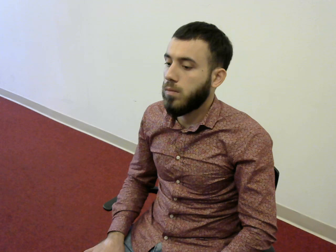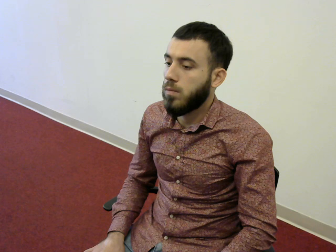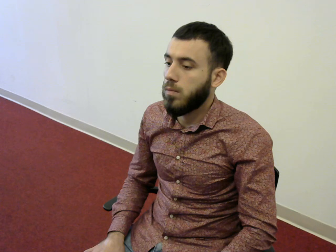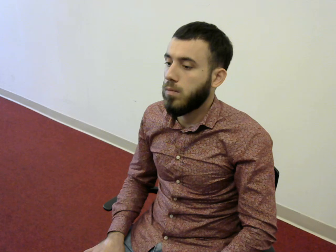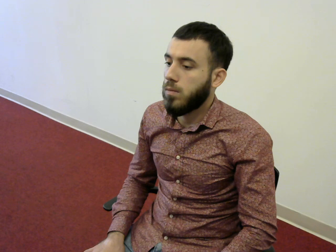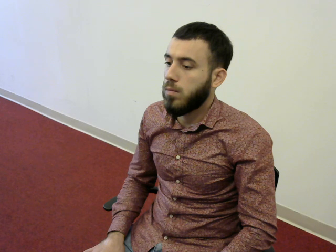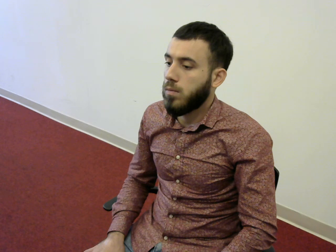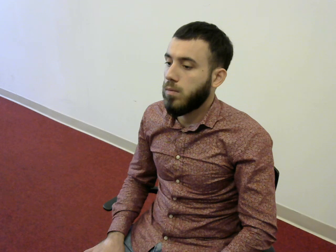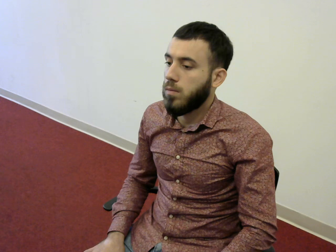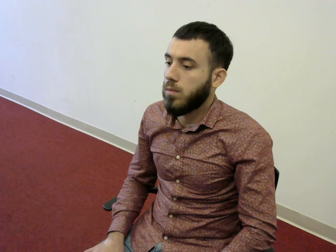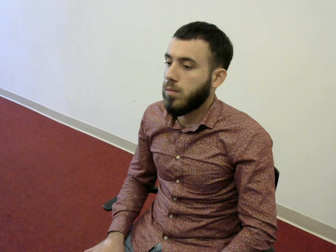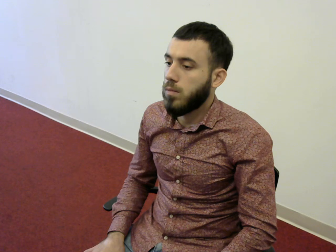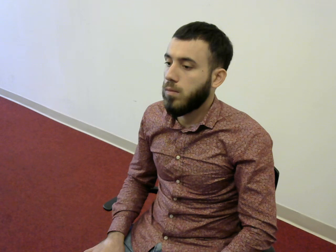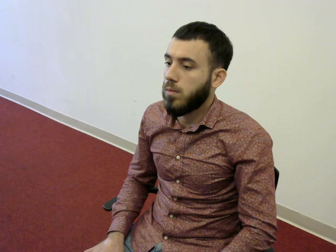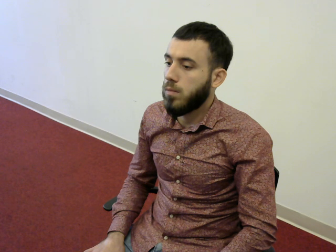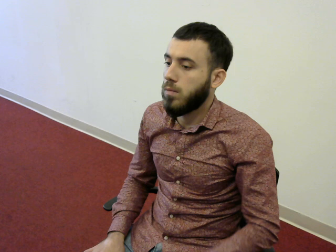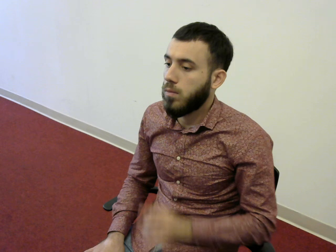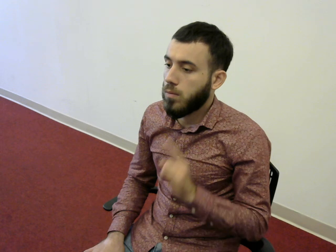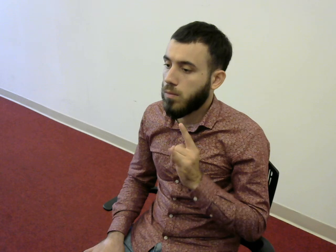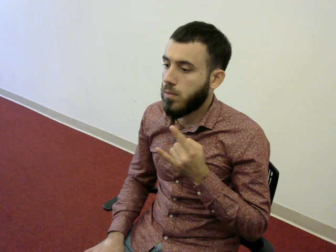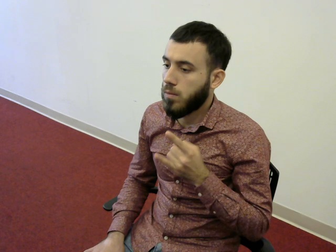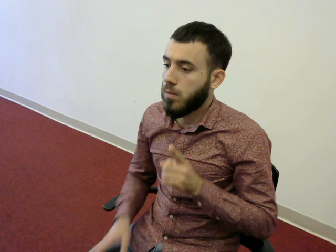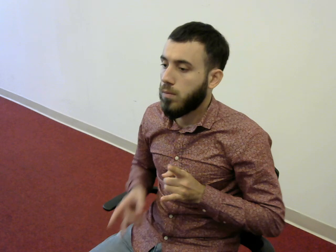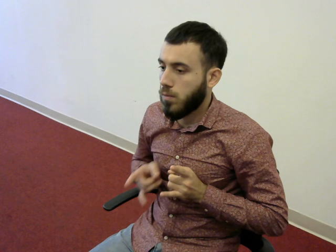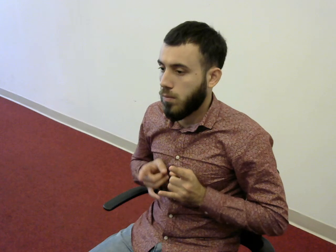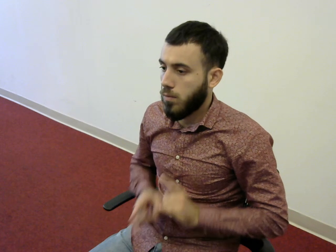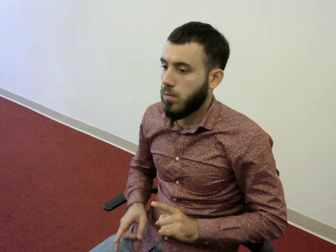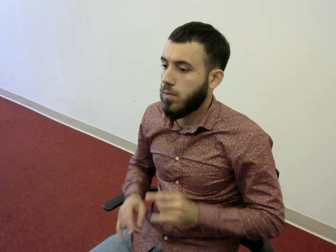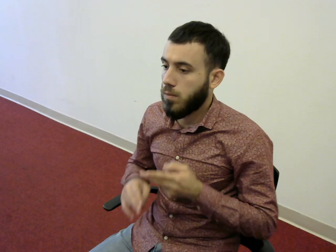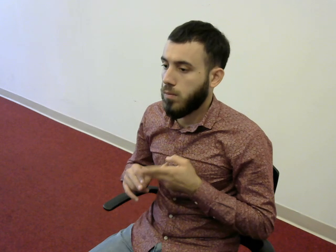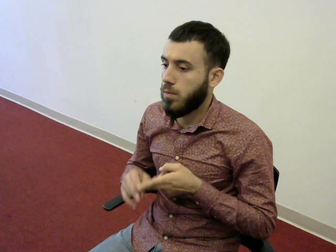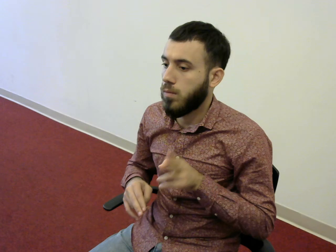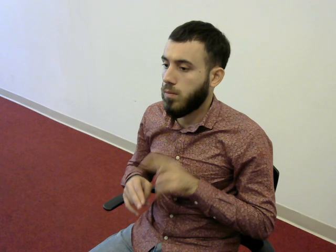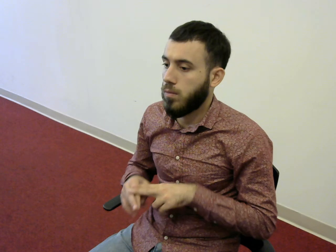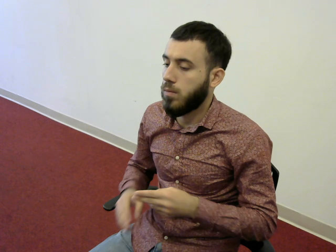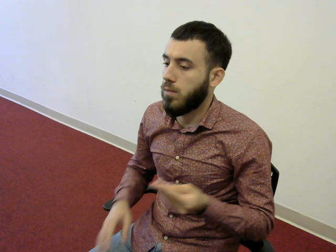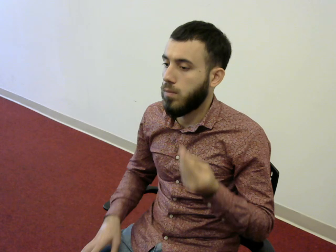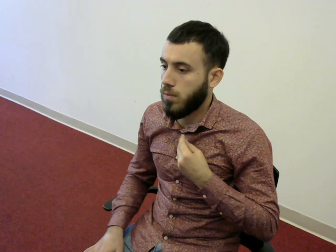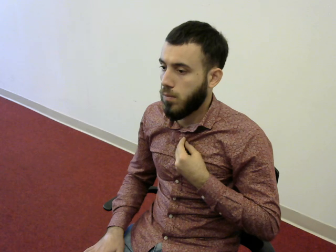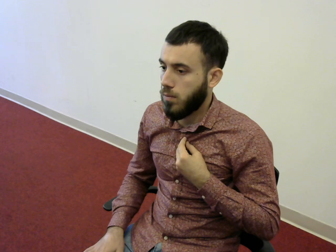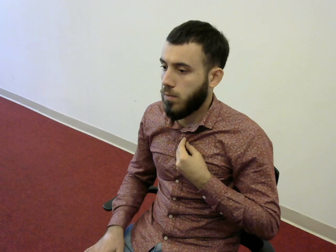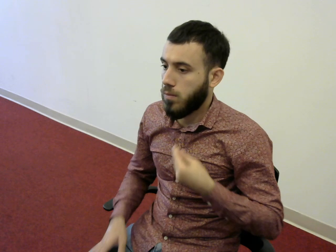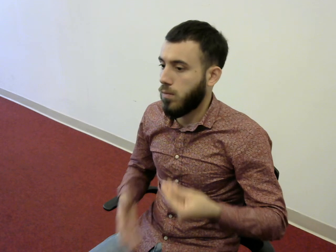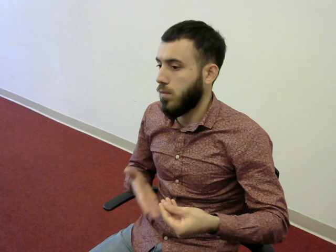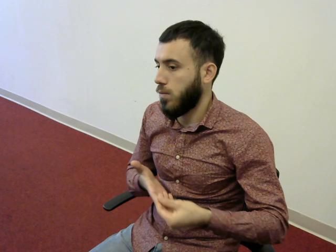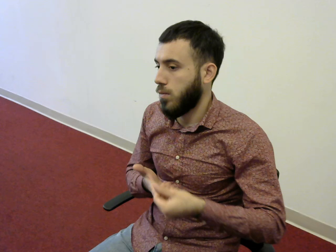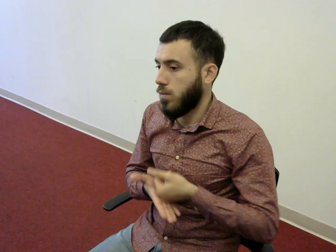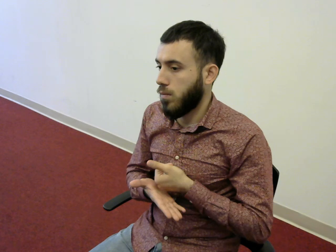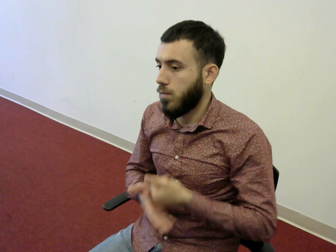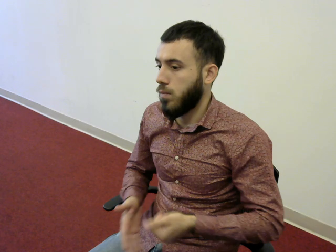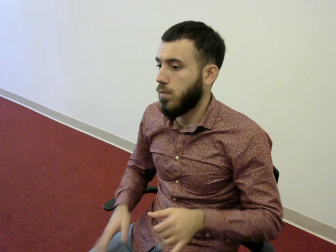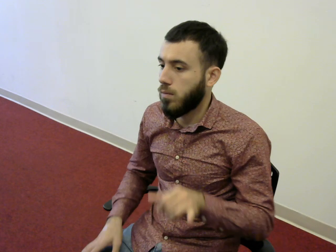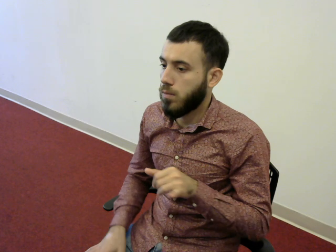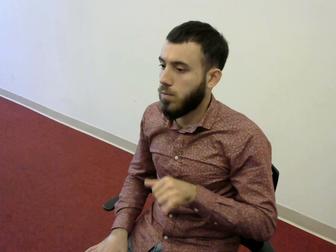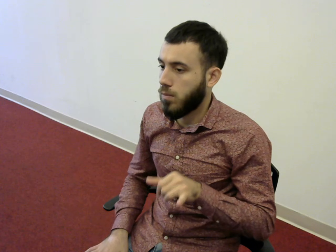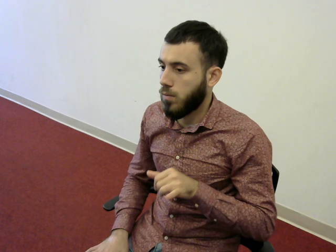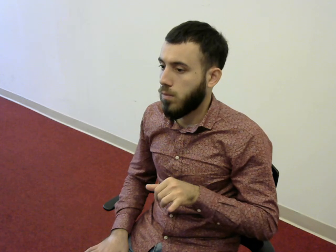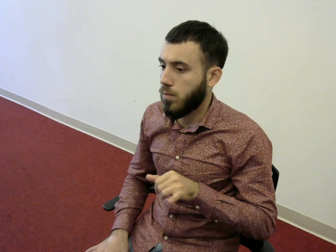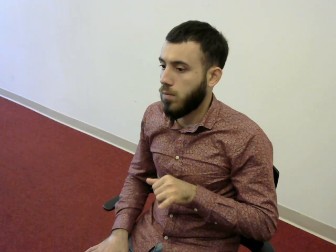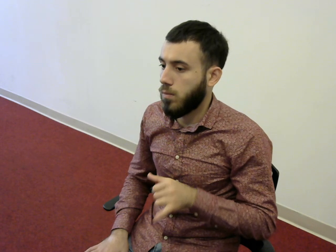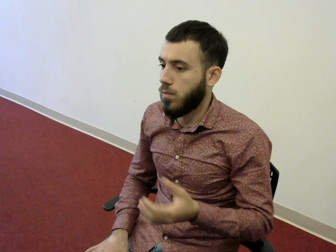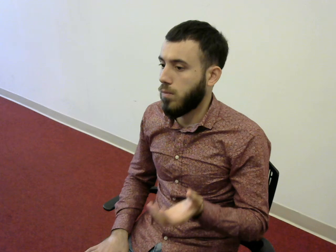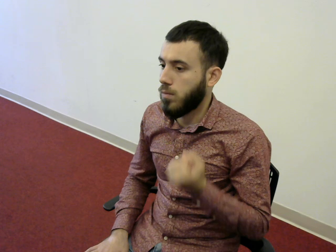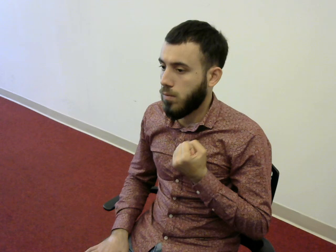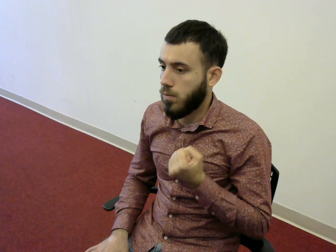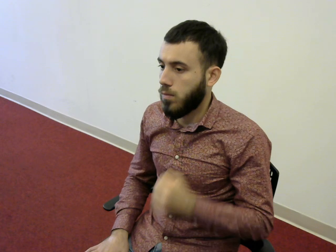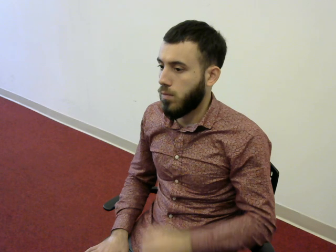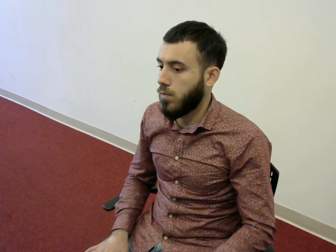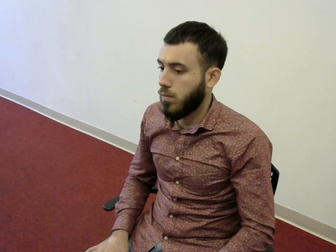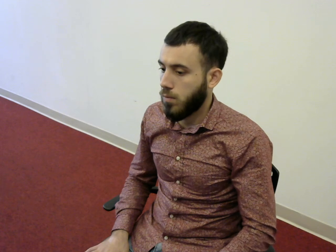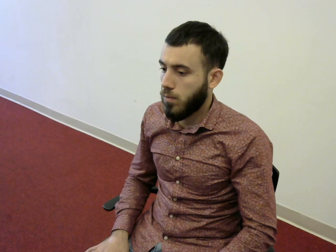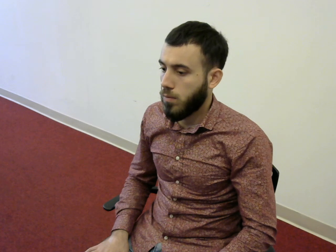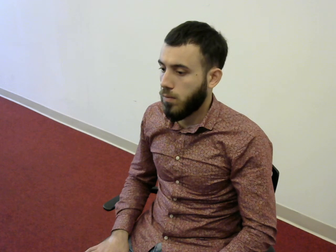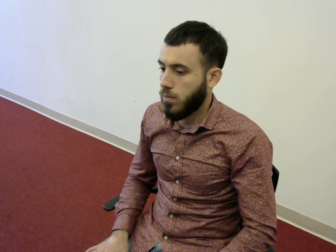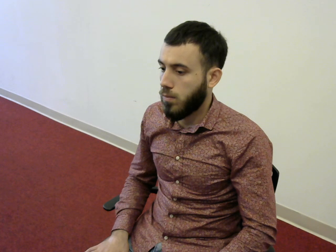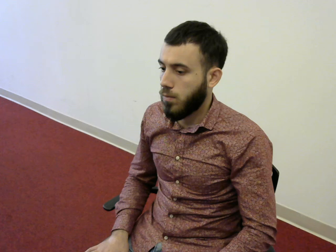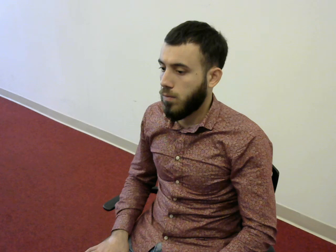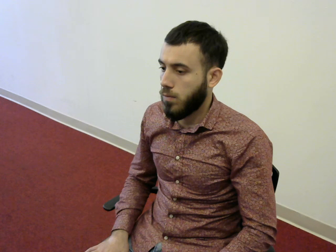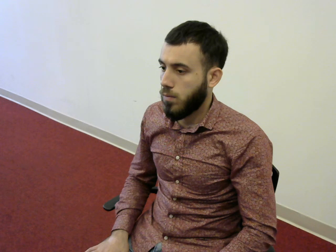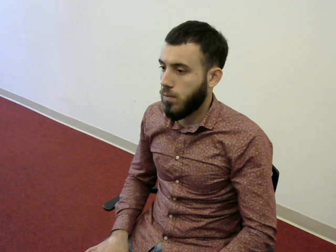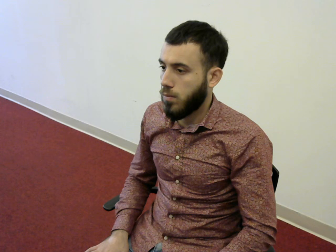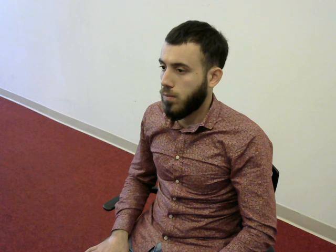Uşağın doğulmasına görə verilən ödəniş hardan alınır?